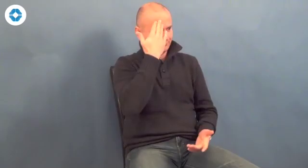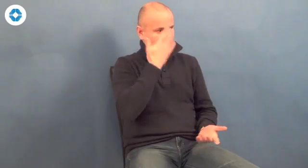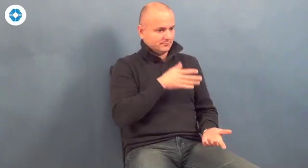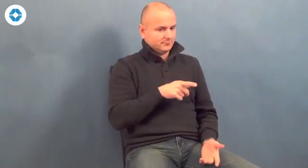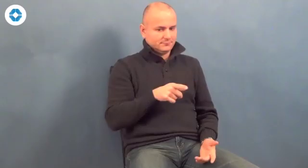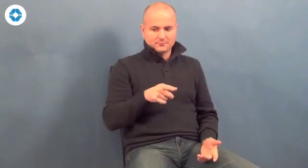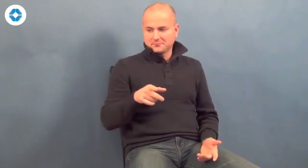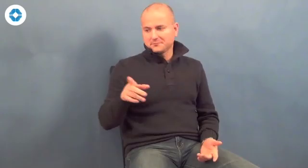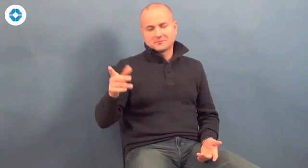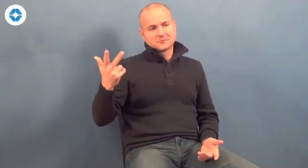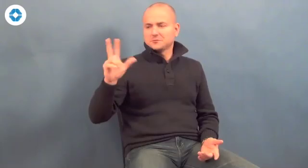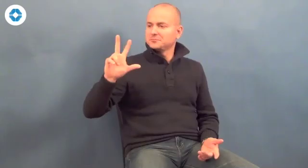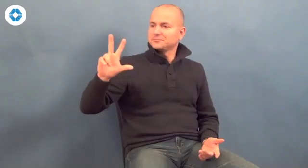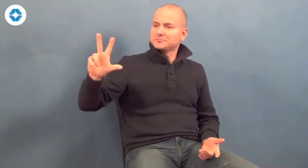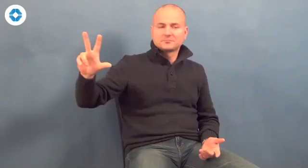Patrzył na nich jak powoli odchodzili.